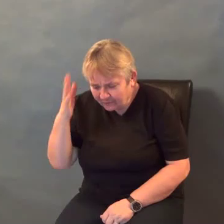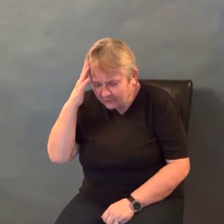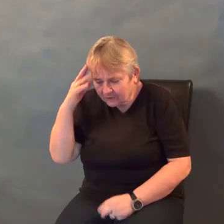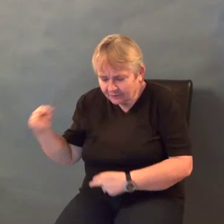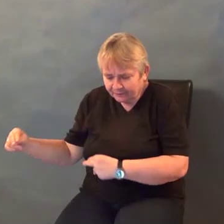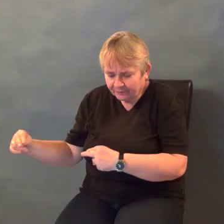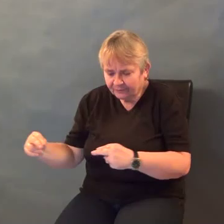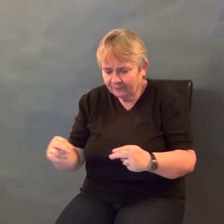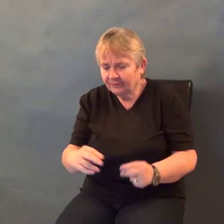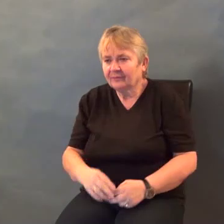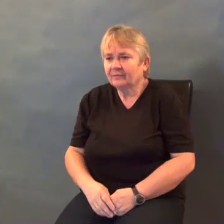Wiem, coś na torach jeździ.